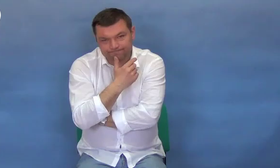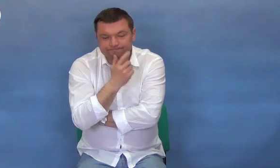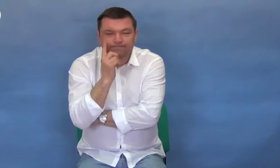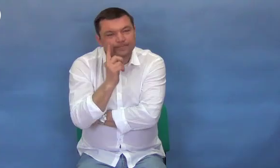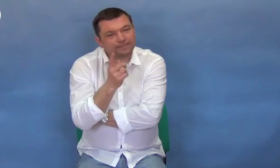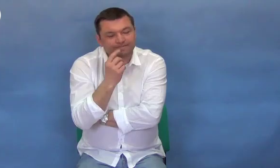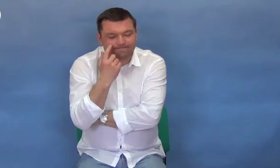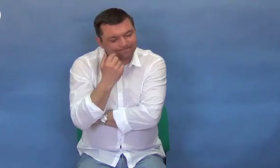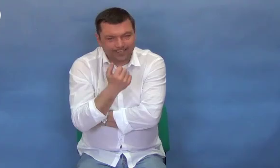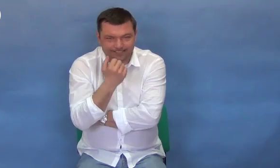Ciężko zauważyć.